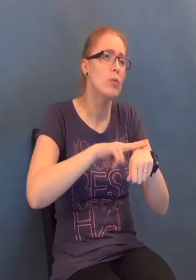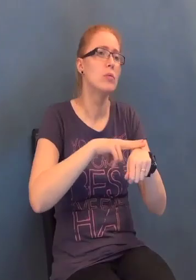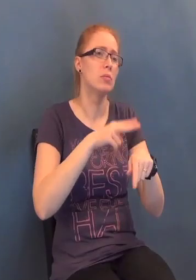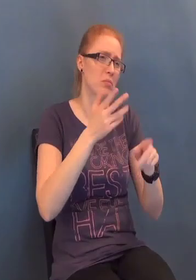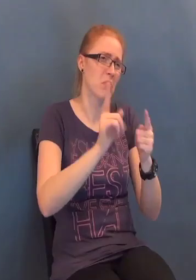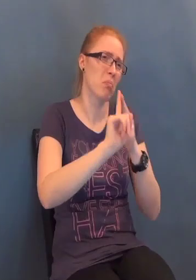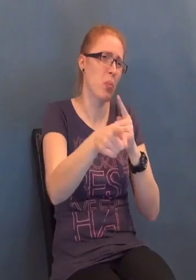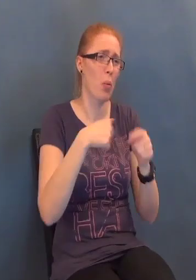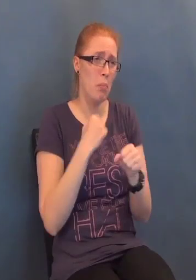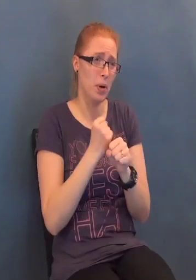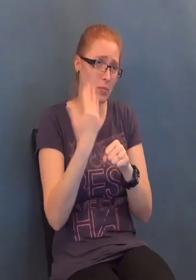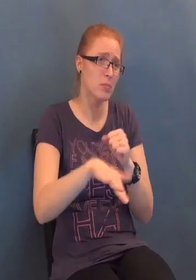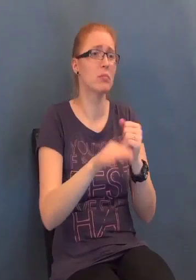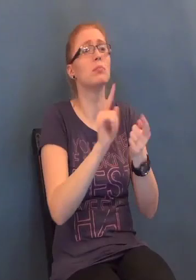A co do godziny, to ja mogę po pracy.